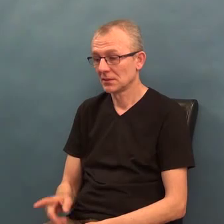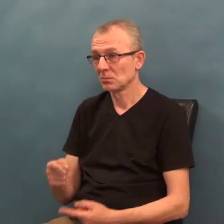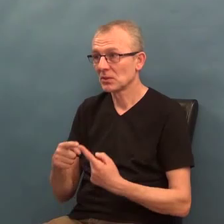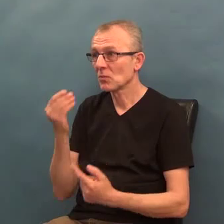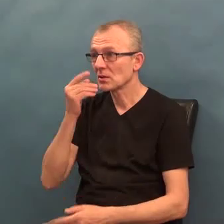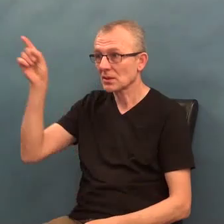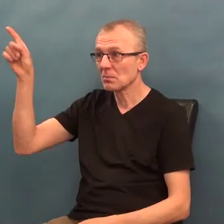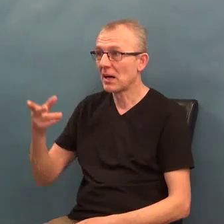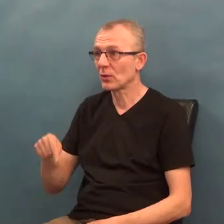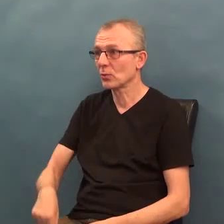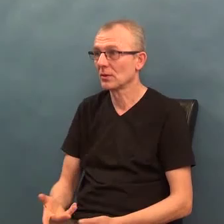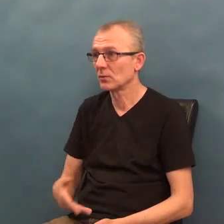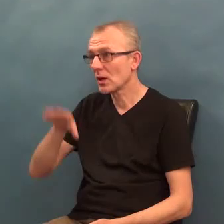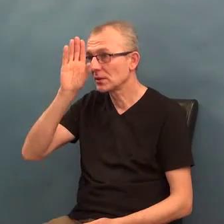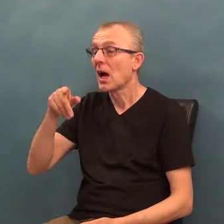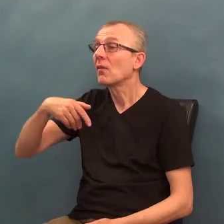To nadaje się do postawienia tam, nad morzem, a nie tu, czy w Łodzi.